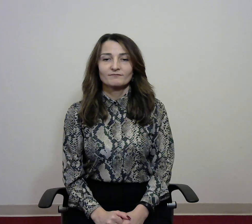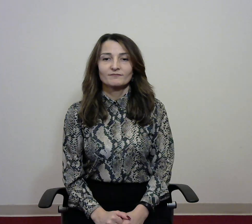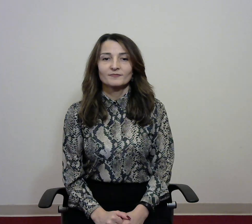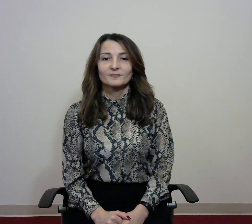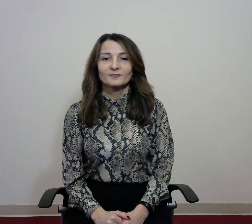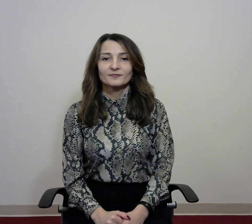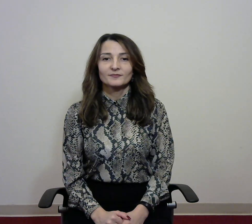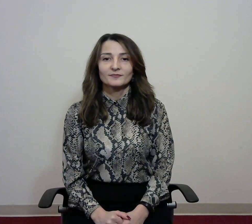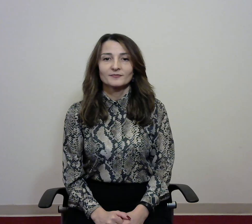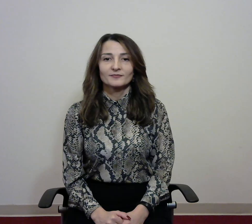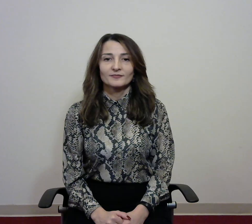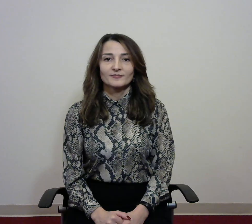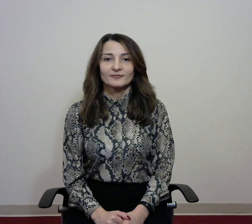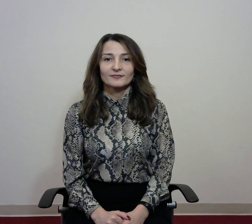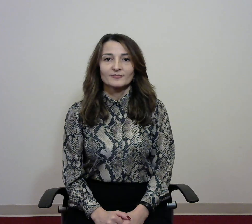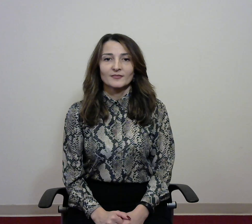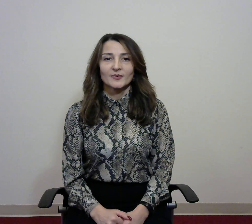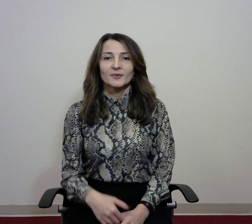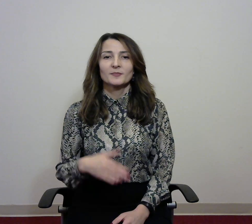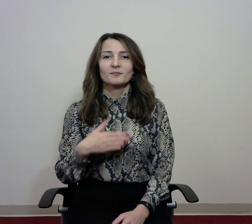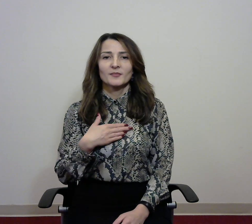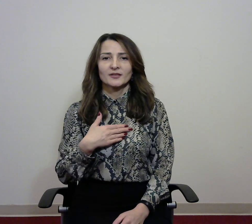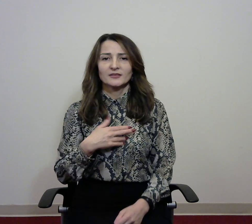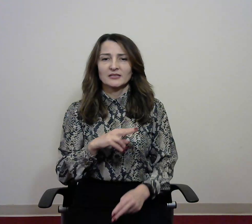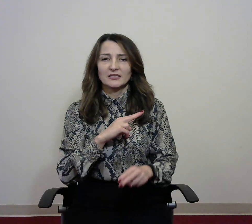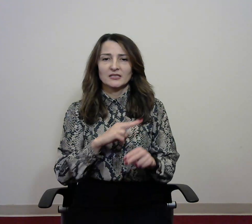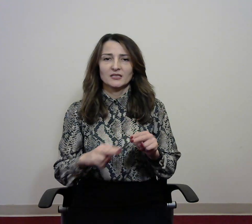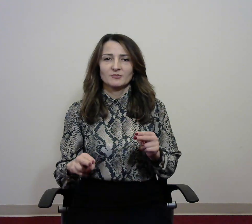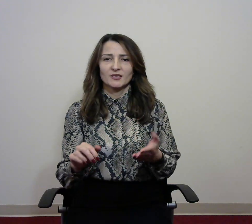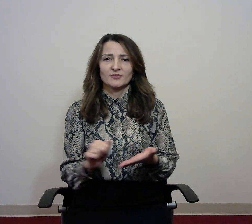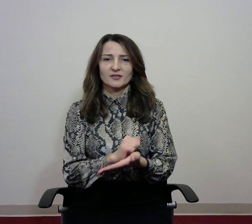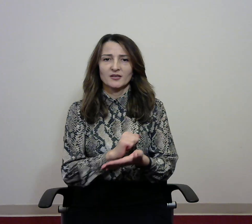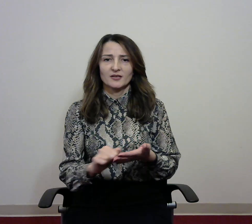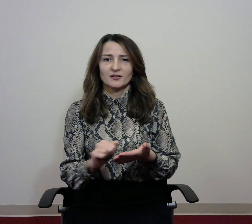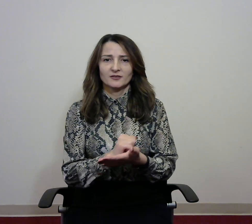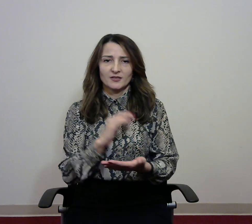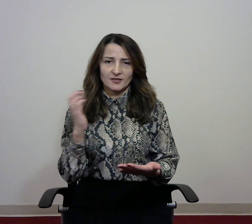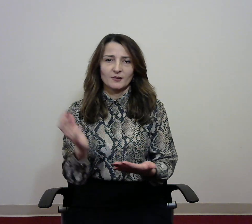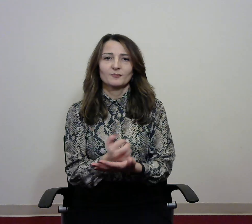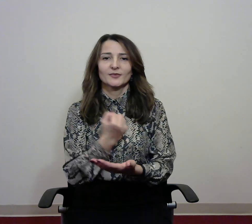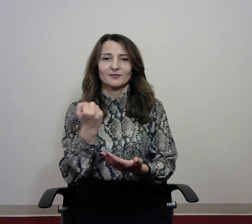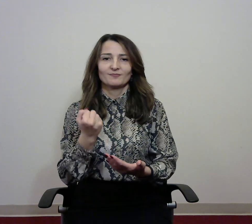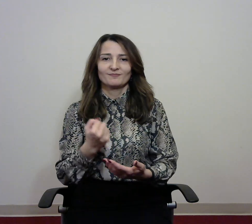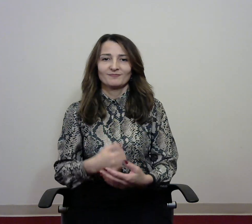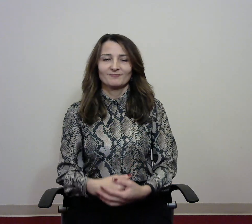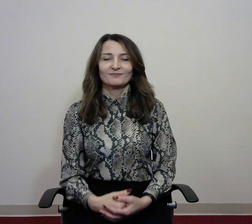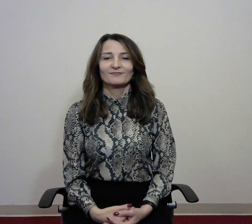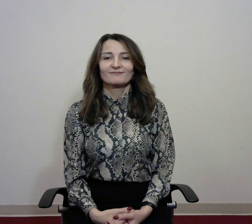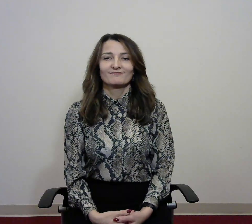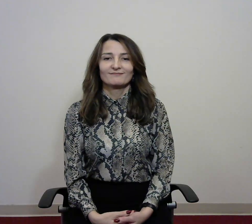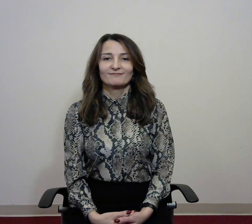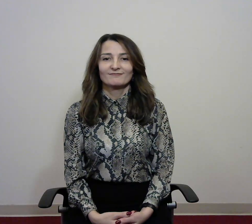Mən itirdiyim sənədi tapmışam